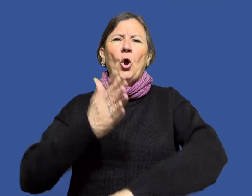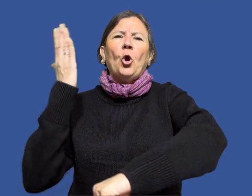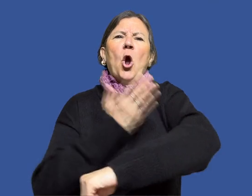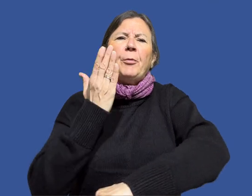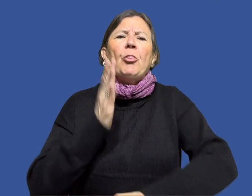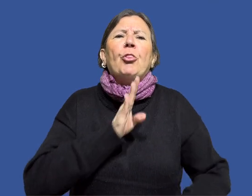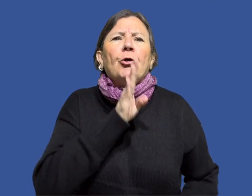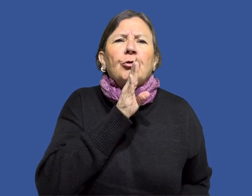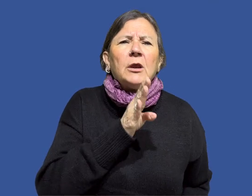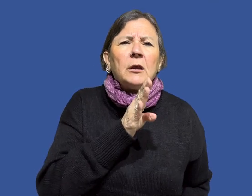On ha estat el cop?